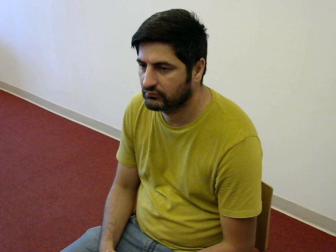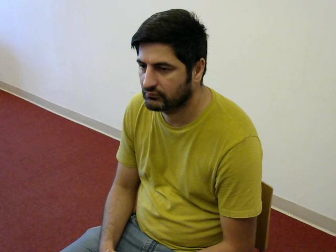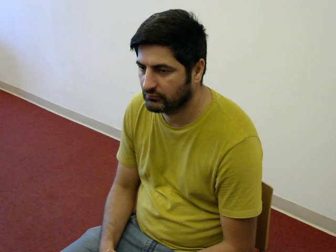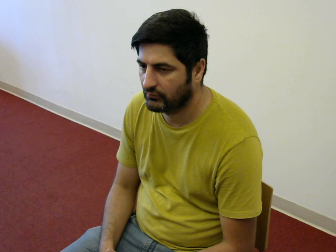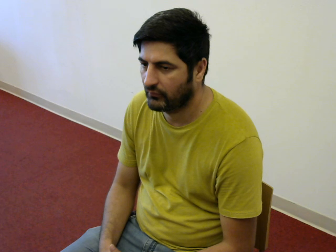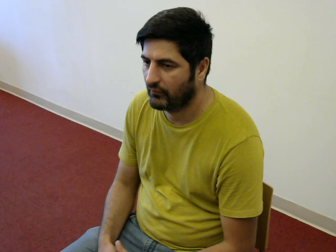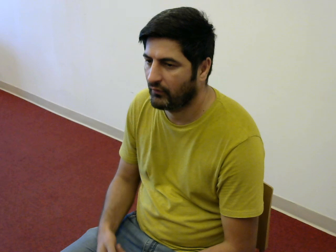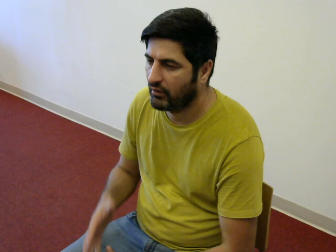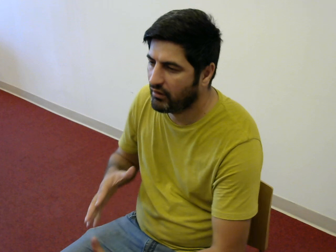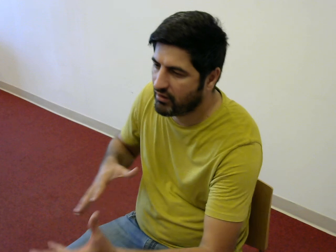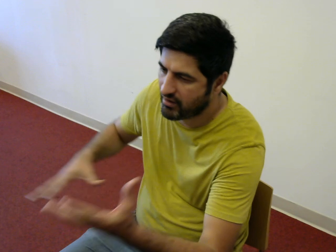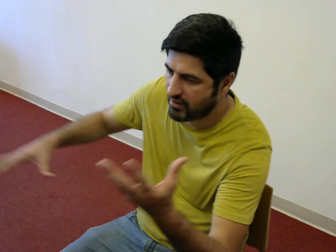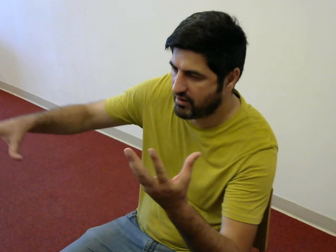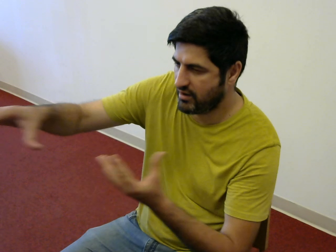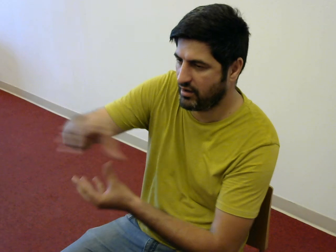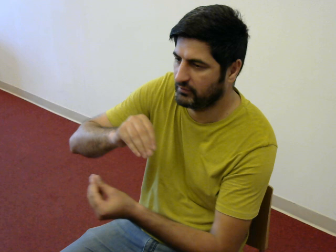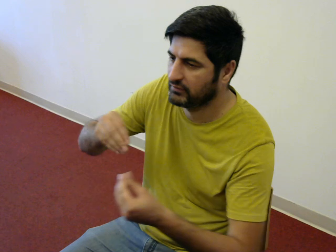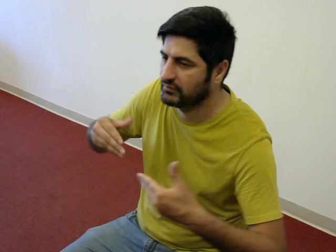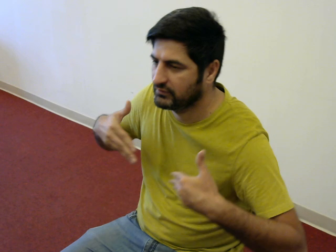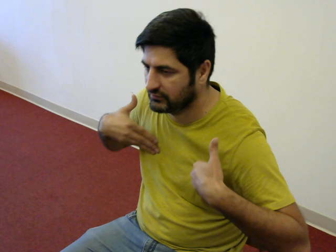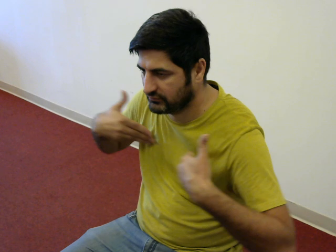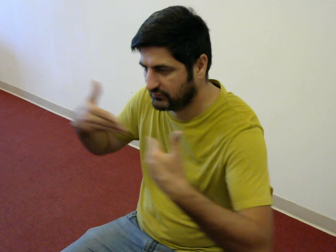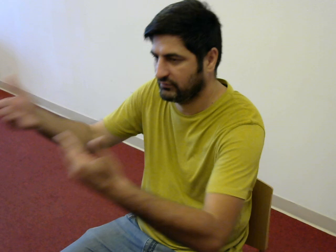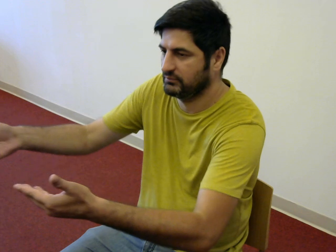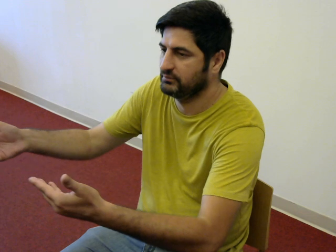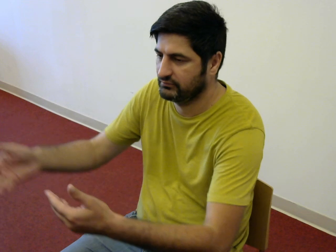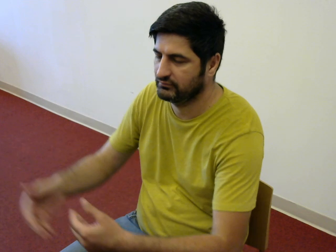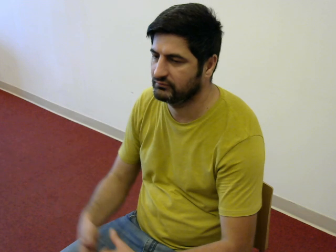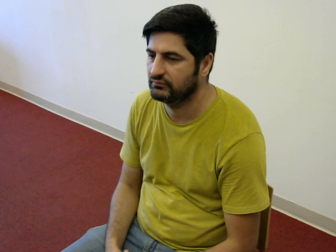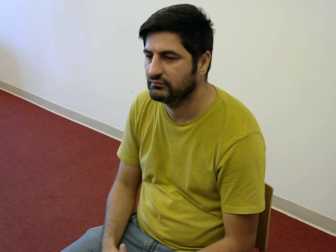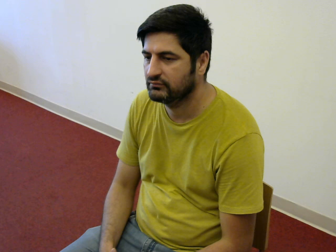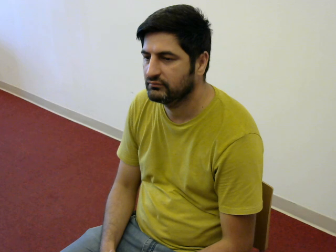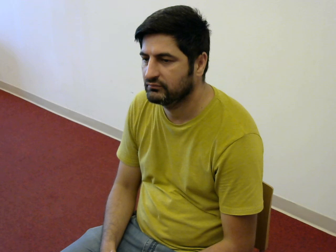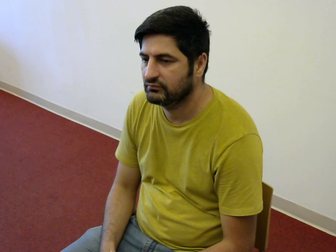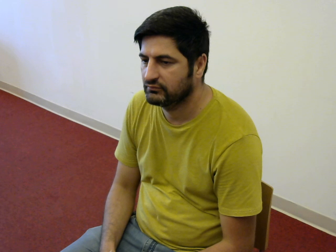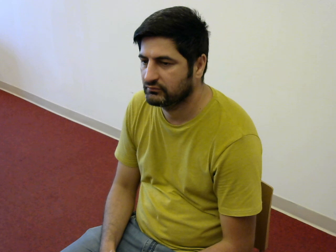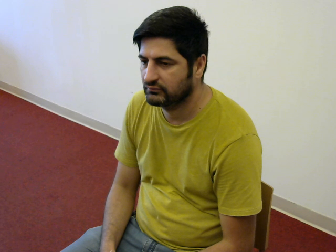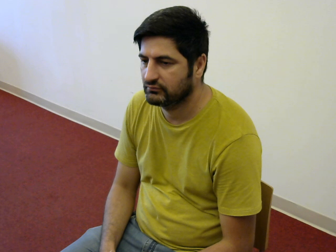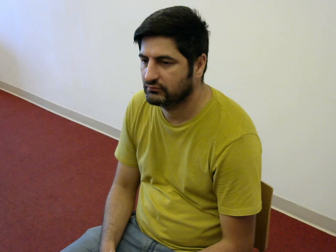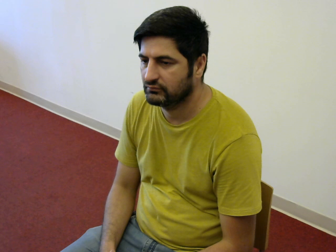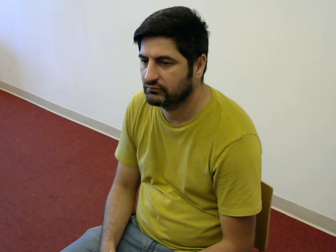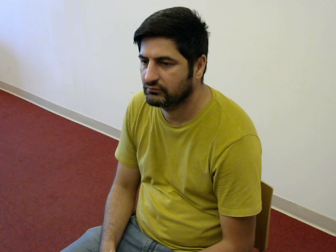Hamınızı salamlayıram